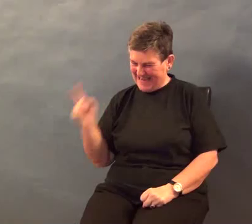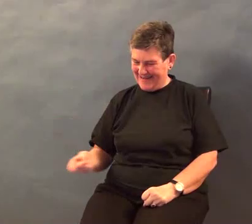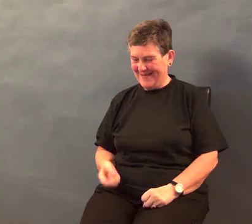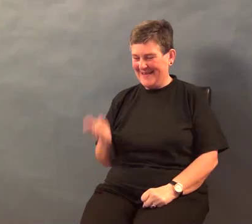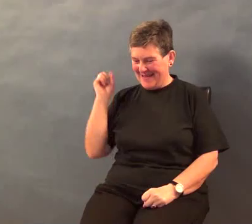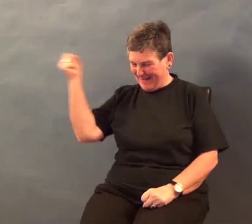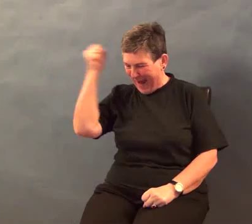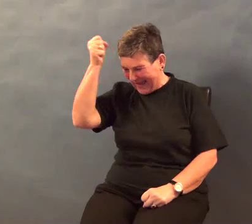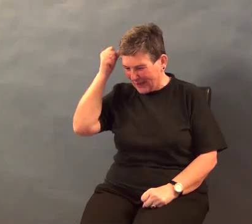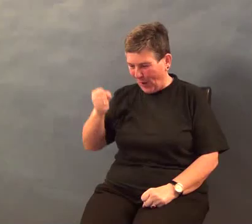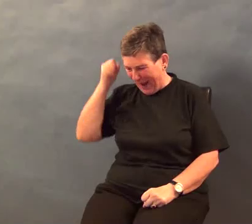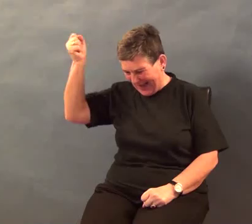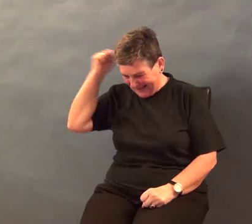Babcia trzymając w ręku parasol krzyczała na kota.